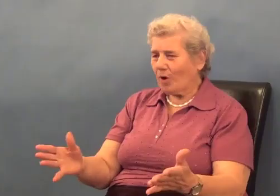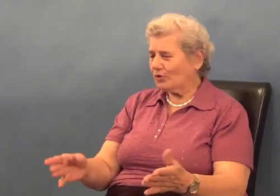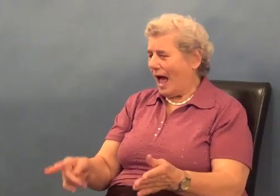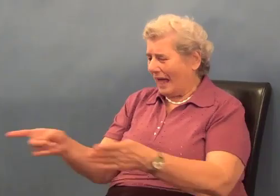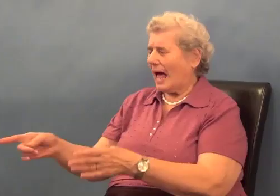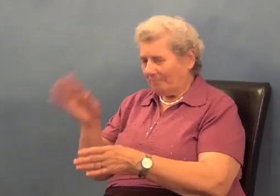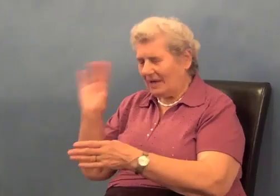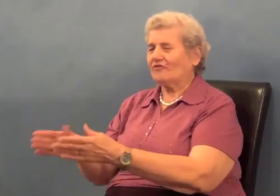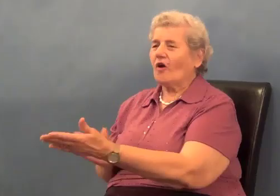Tak, nie ma płotu.